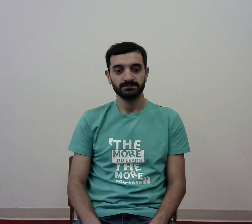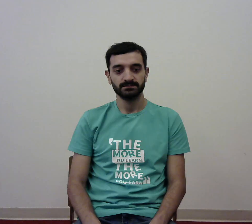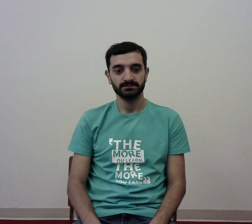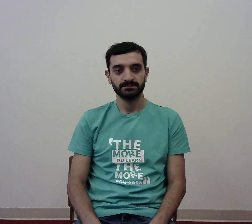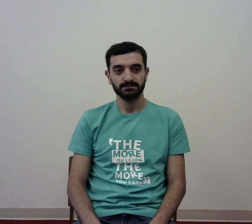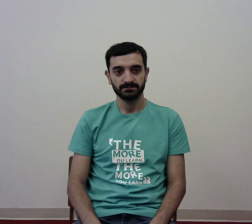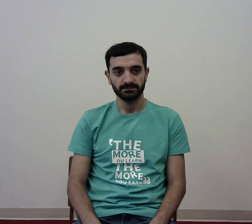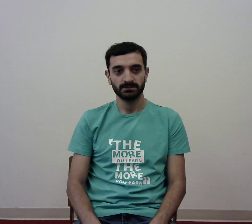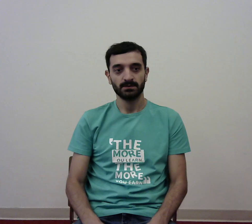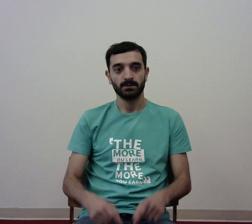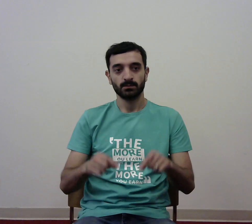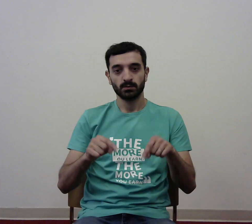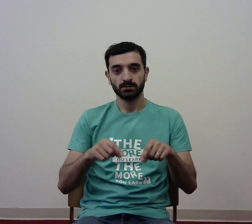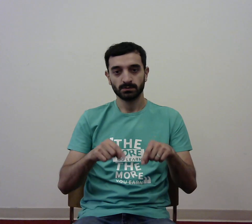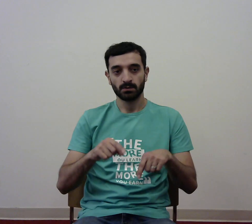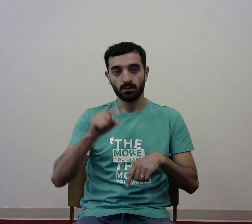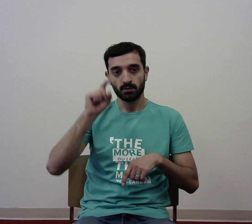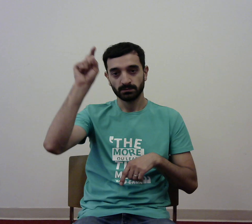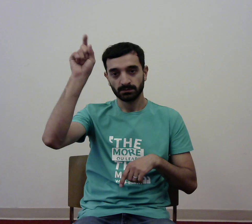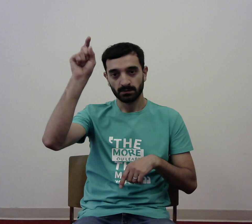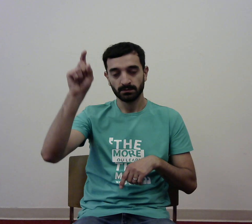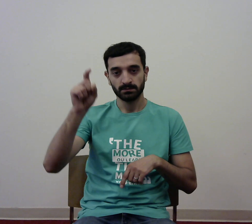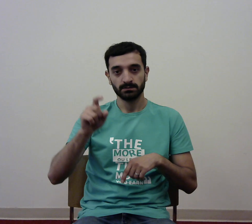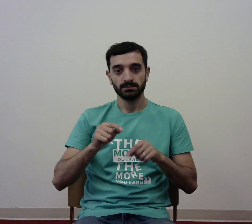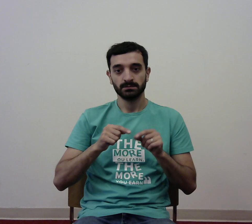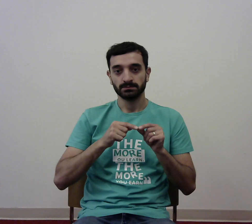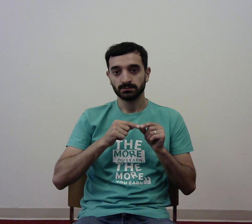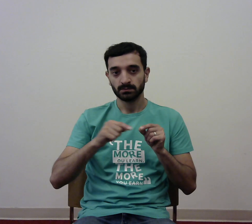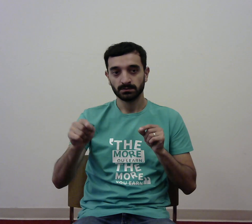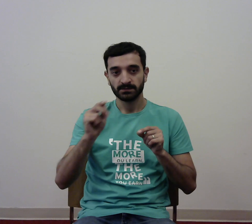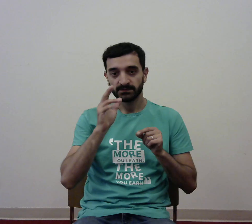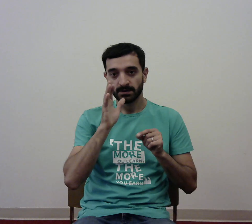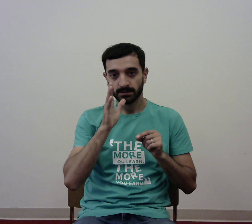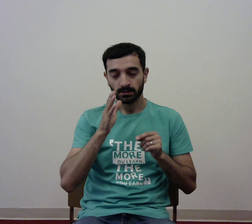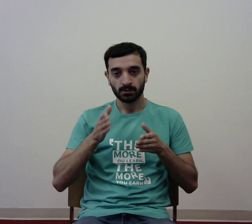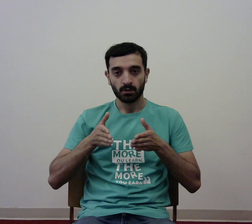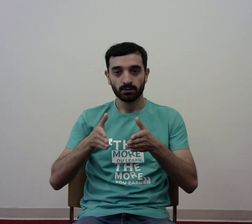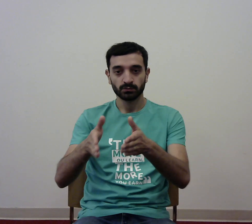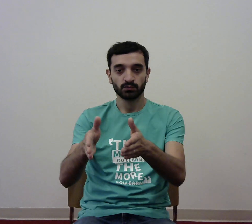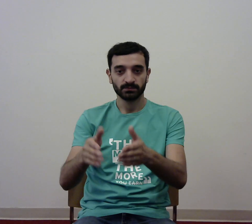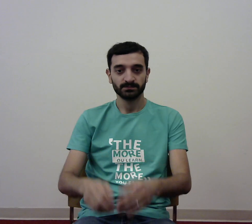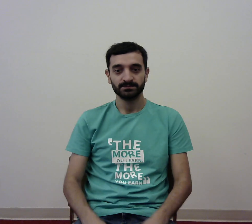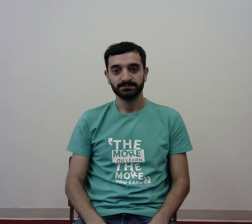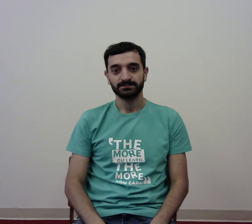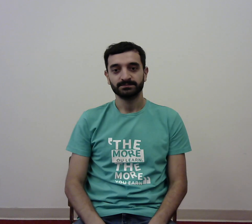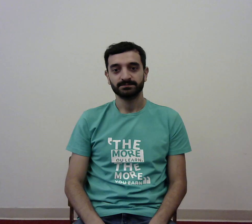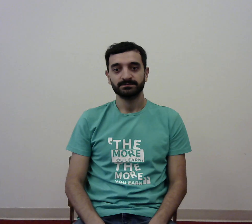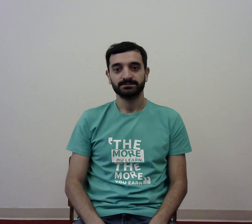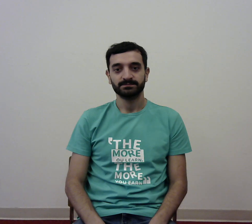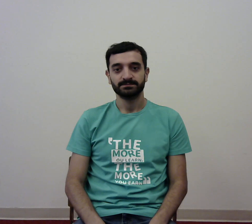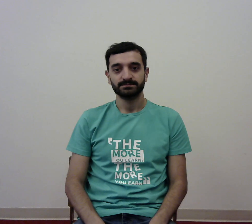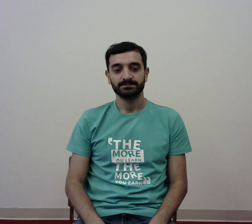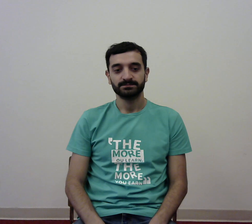Burdan oraya nə qədər vaxt yoldur?